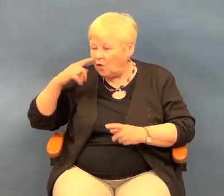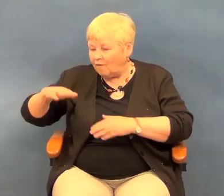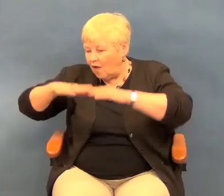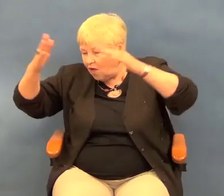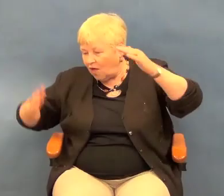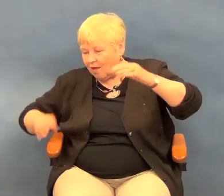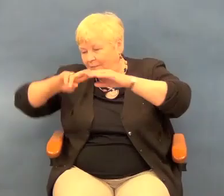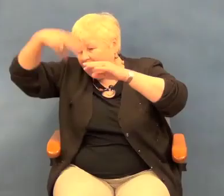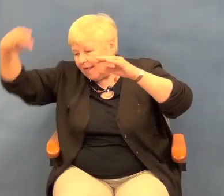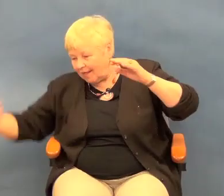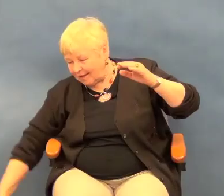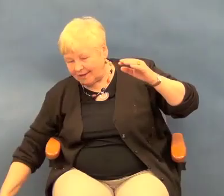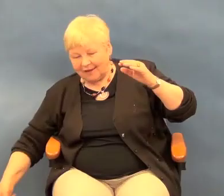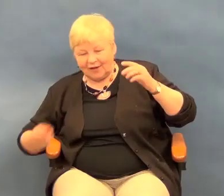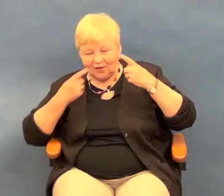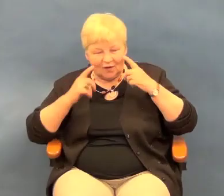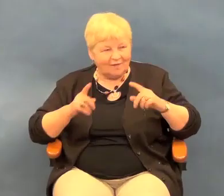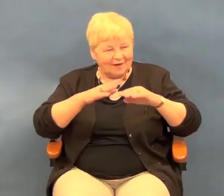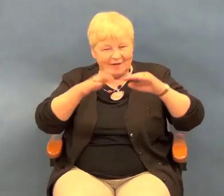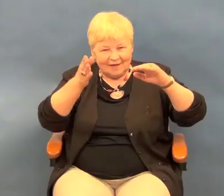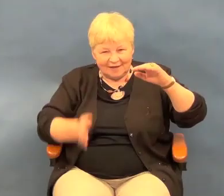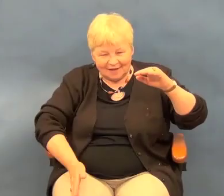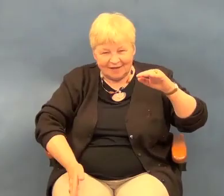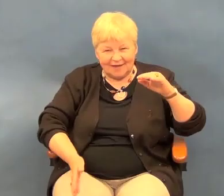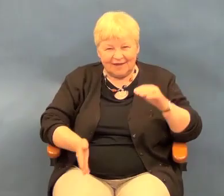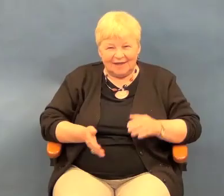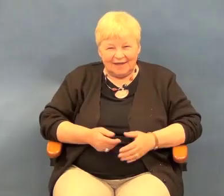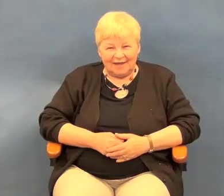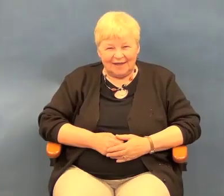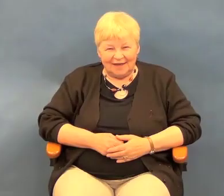Można nie zauważyć, obniżenia terenu i upaść, można nie zauważyć przepaści.